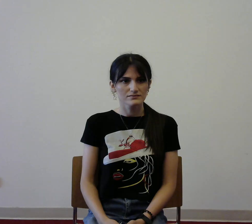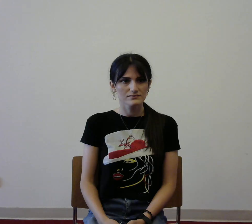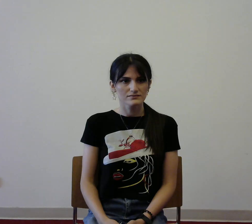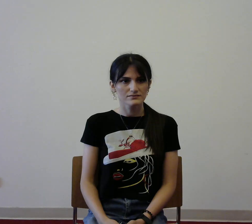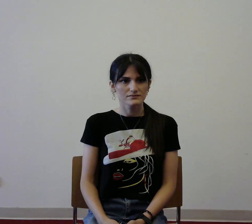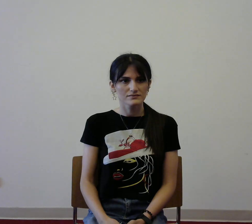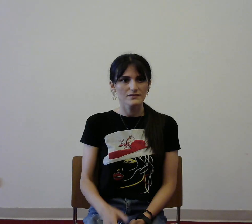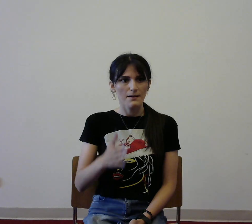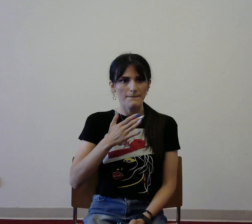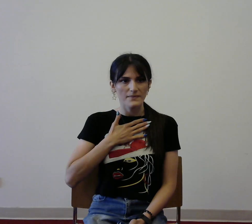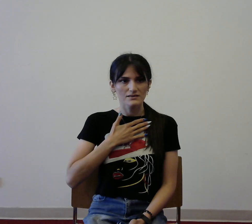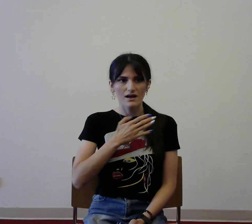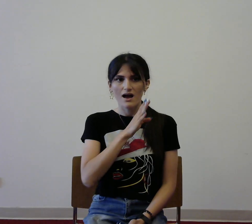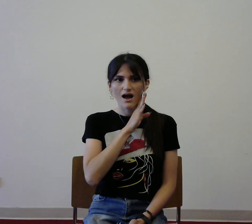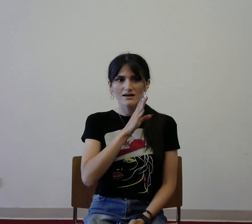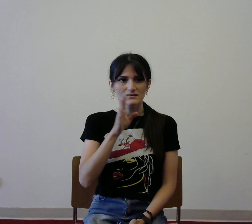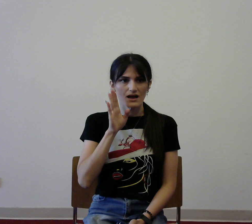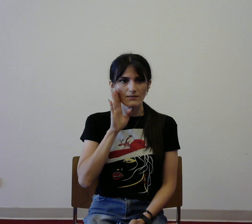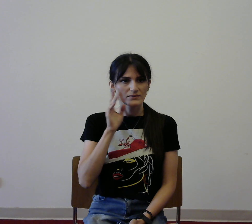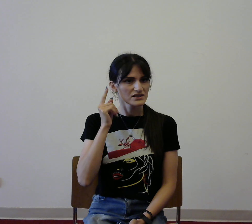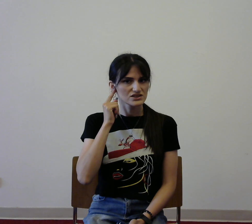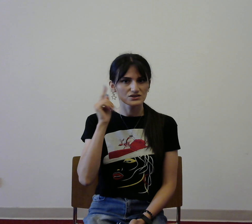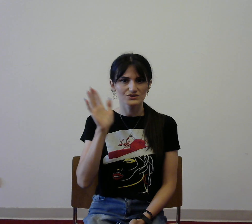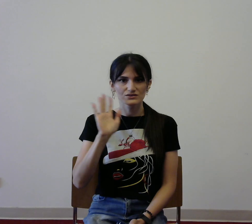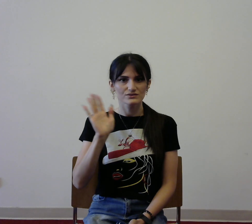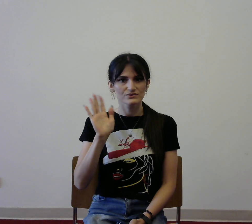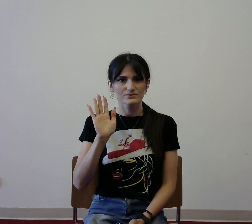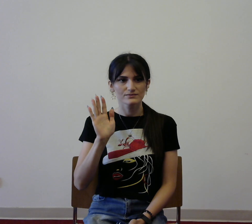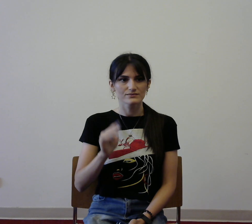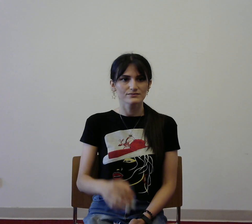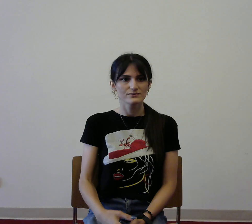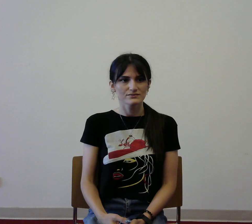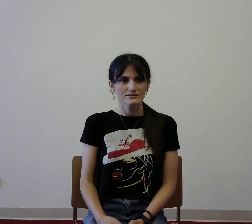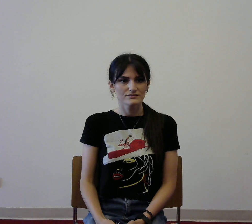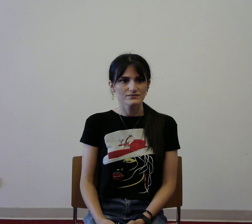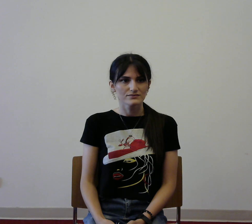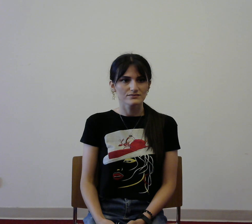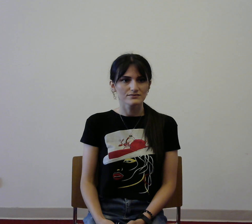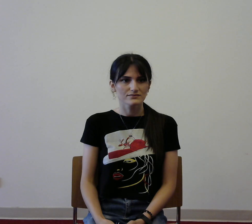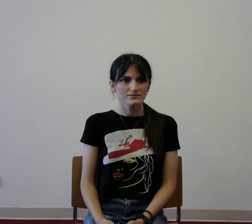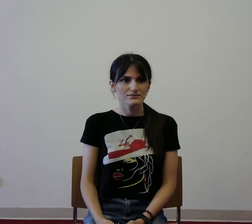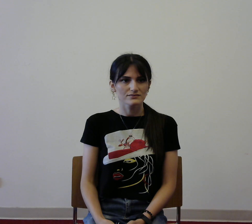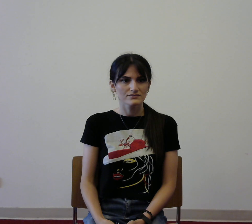Mənim anam eşitmir